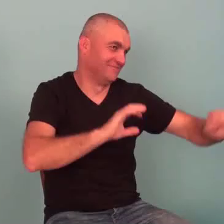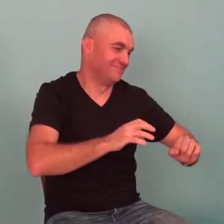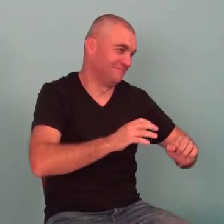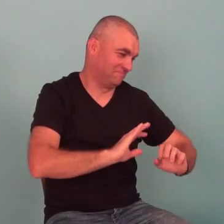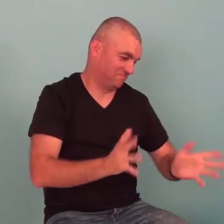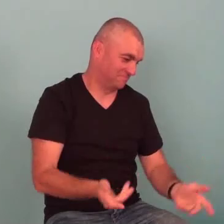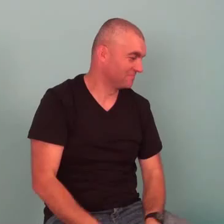Koniec.